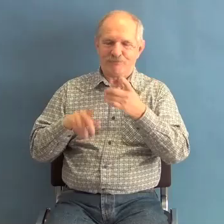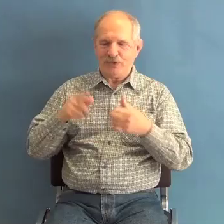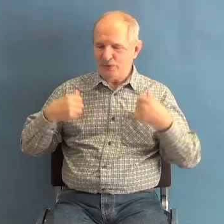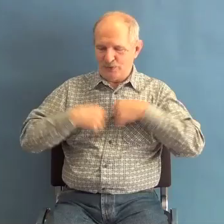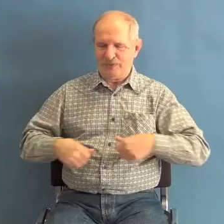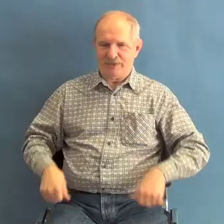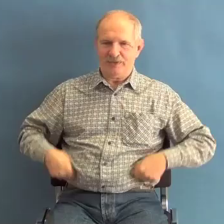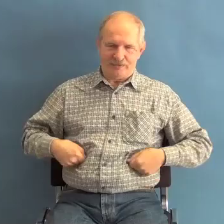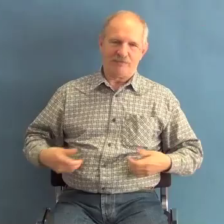Trzeba się ubrać.